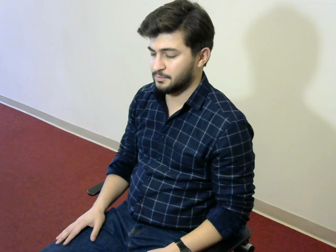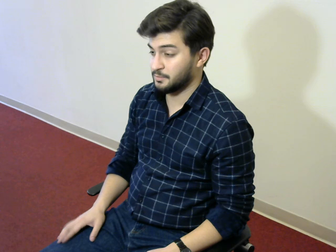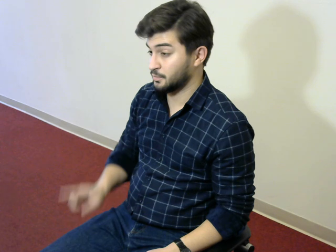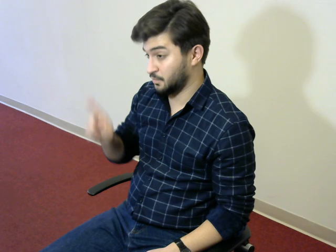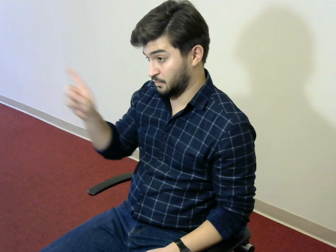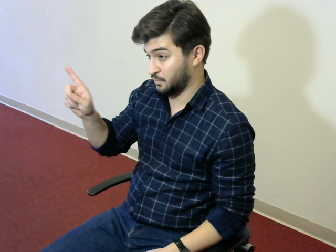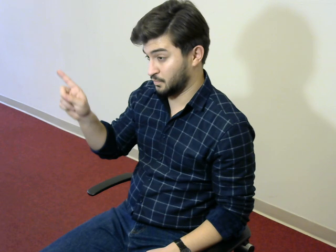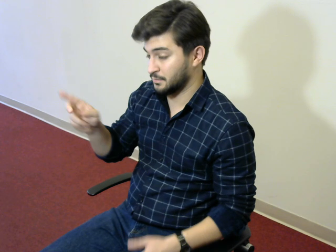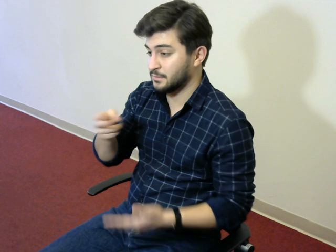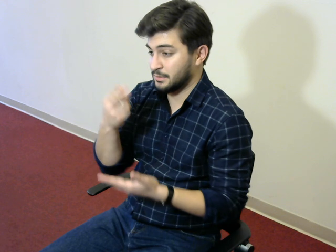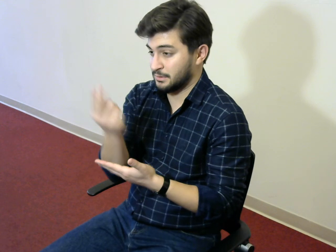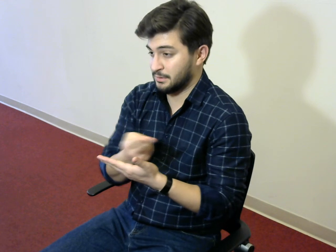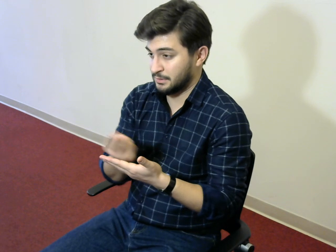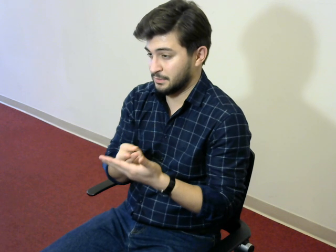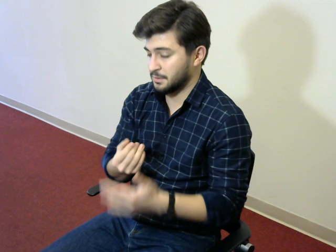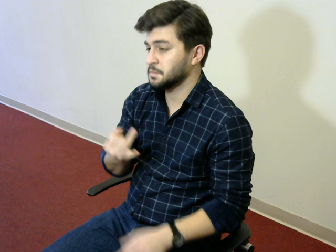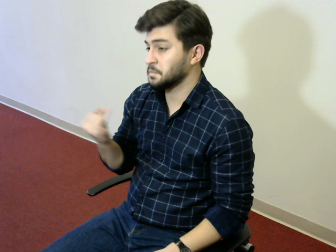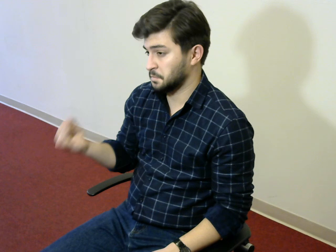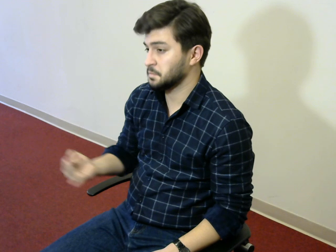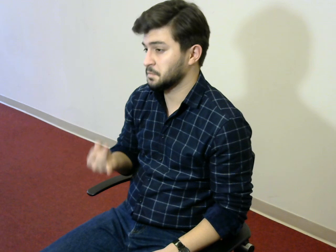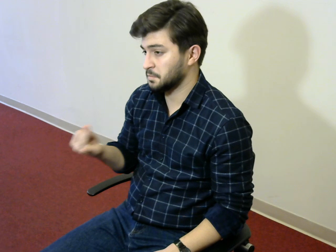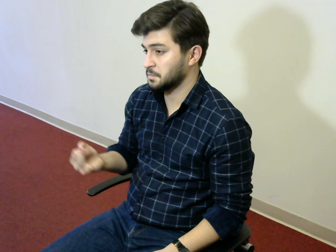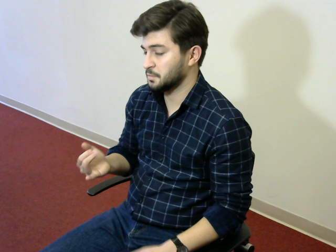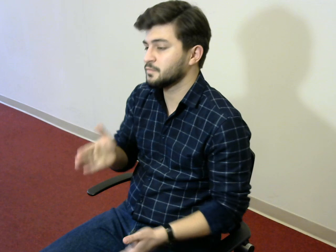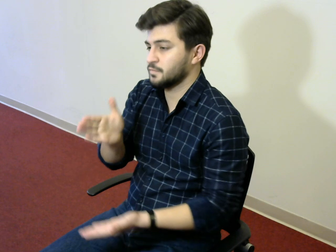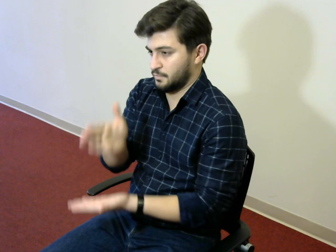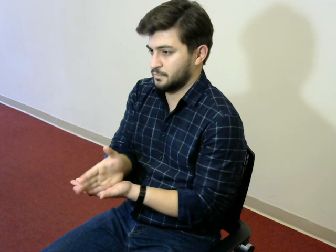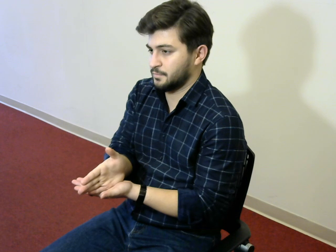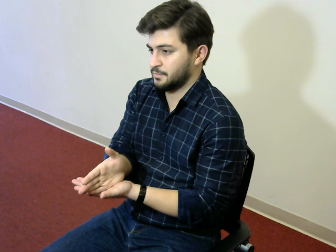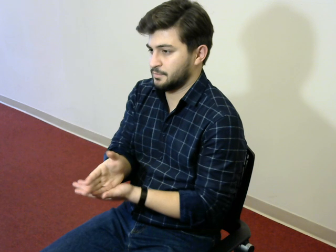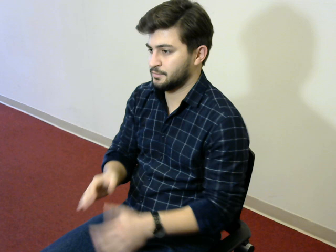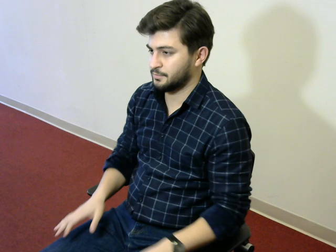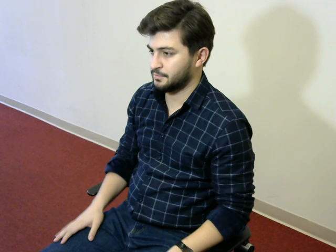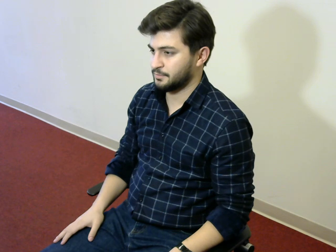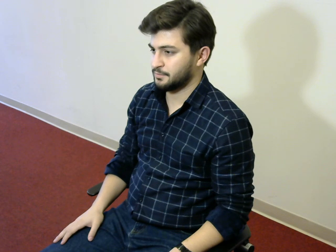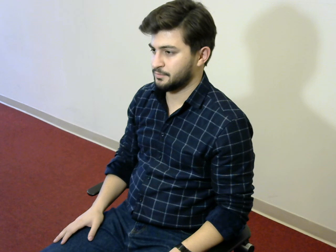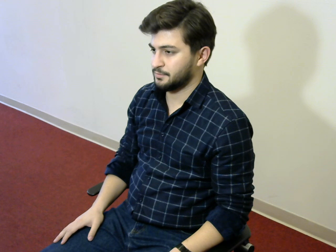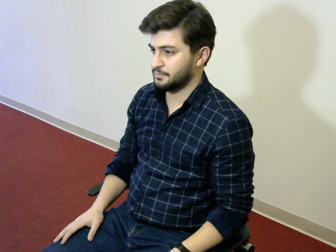Onun rəsmə marağı var